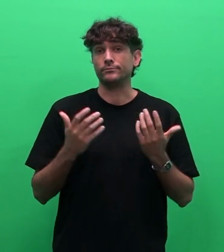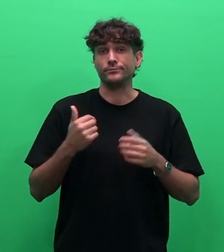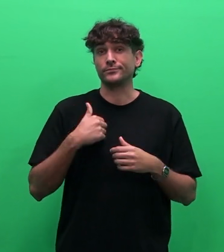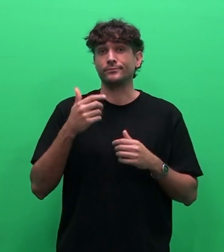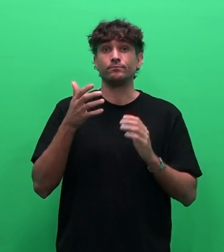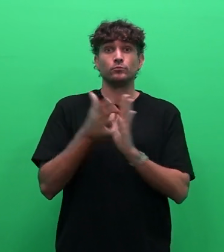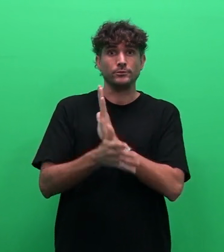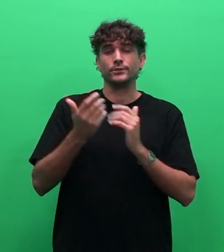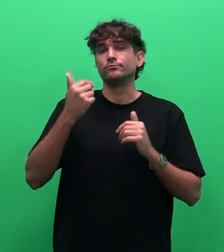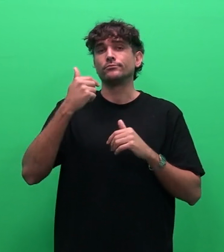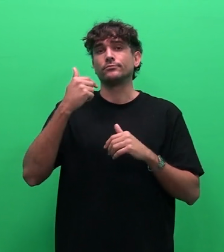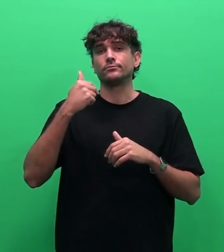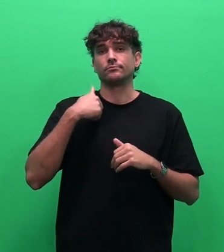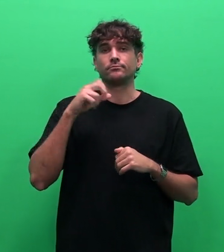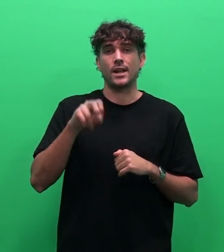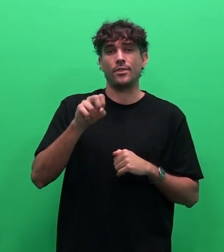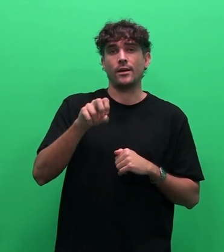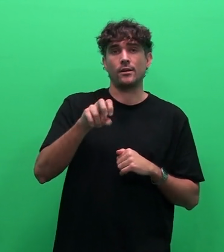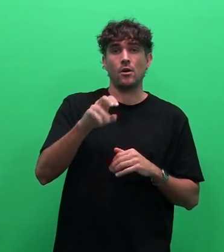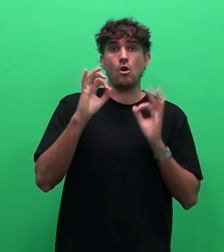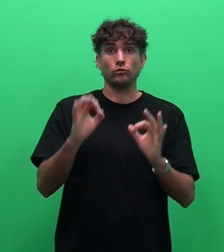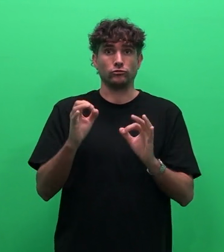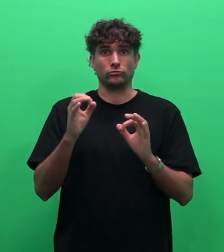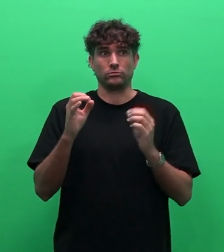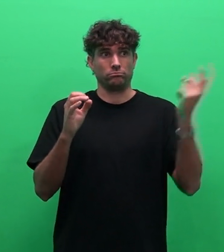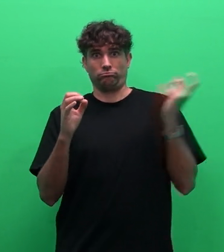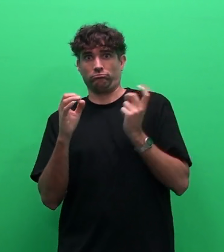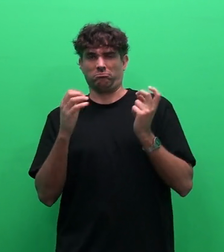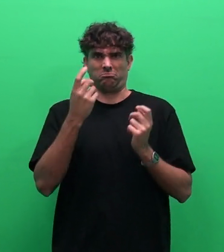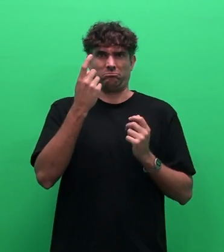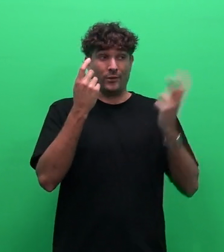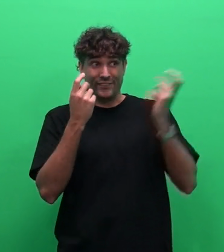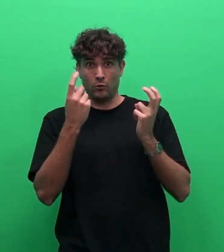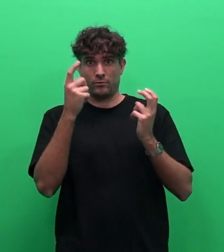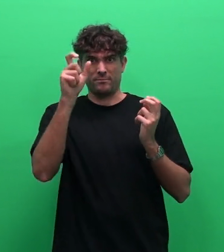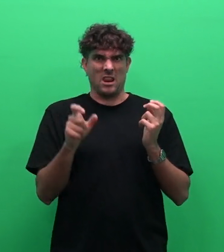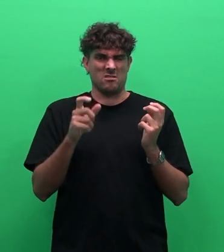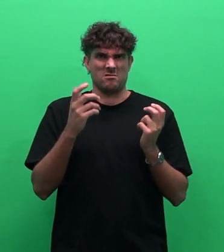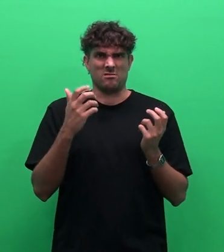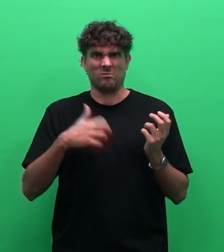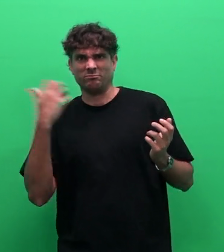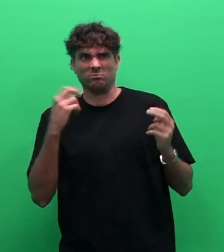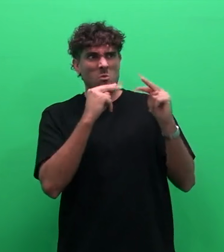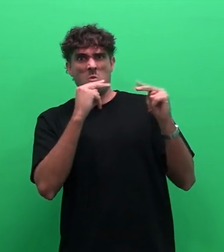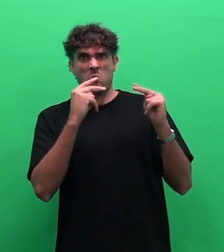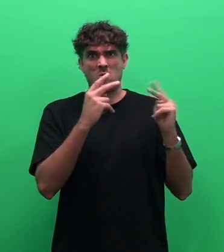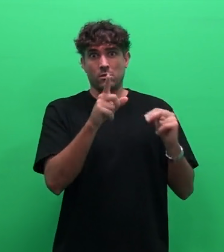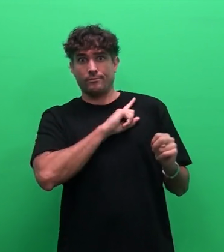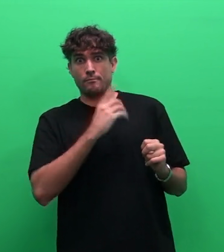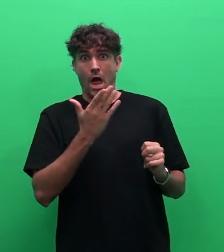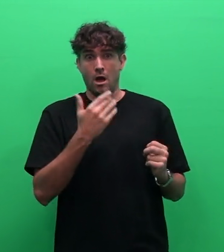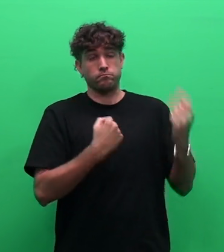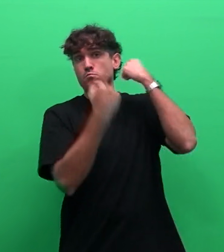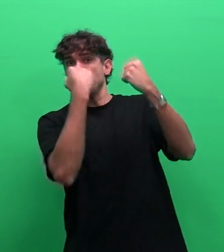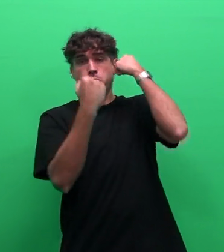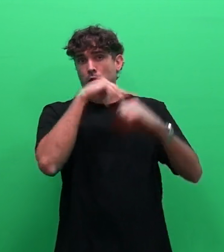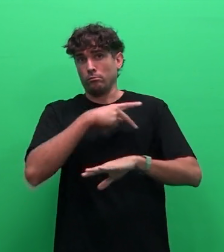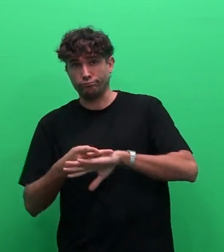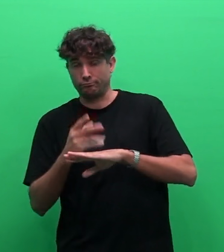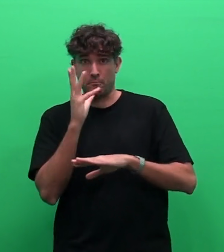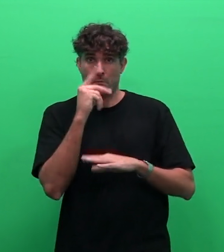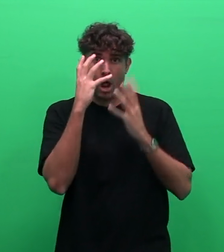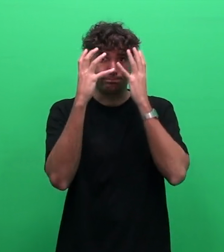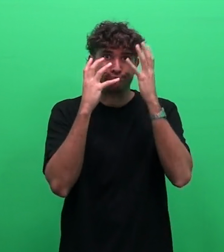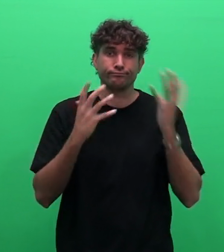Doncs estava caminant i va venir una persona que estava molesta, em va començar a parlar i em va començar a pegar i vaig caure a terra i tinc la cara inflada.